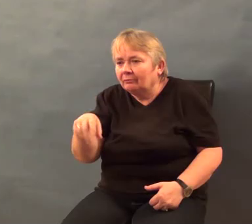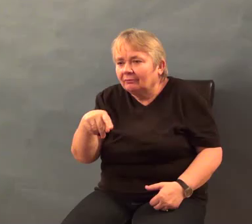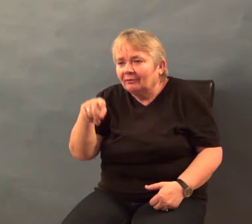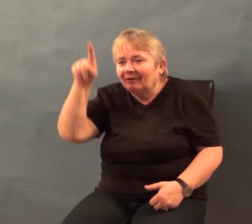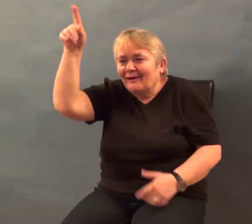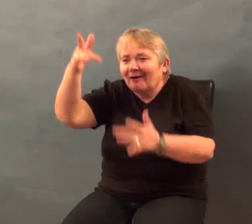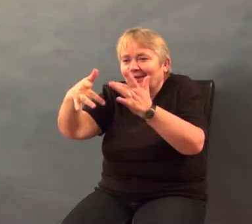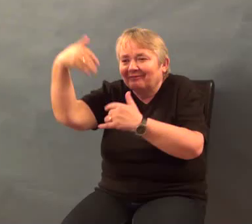A tam chłopak z koszem na rowerze im je dał.